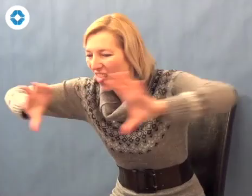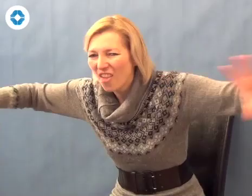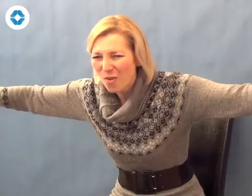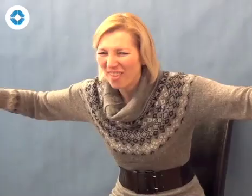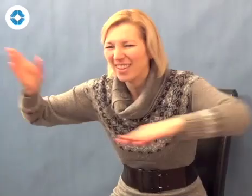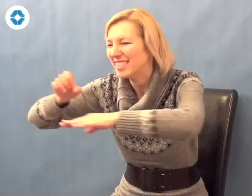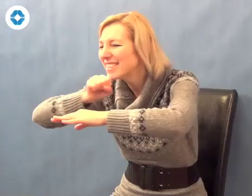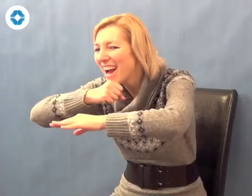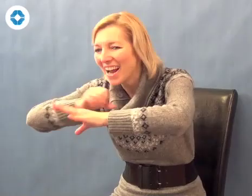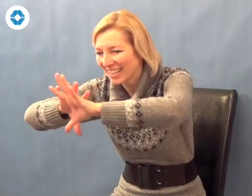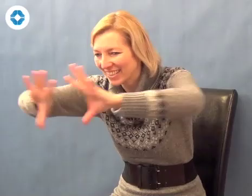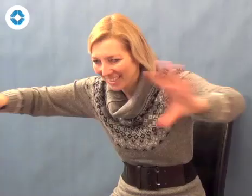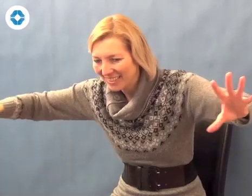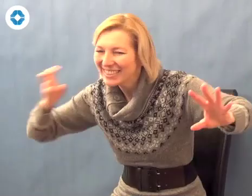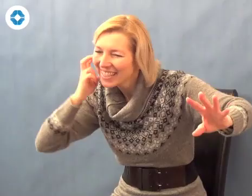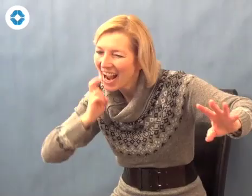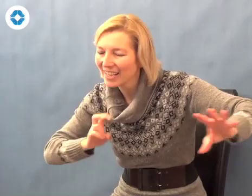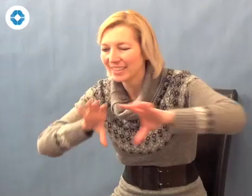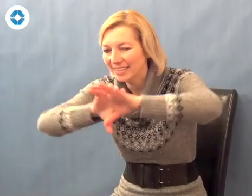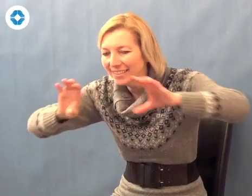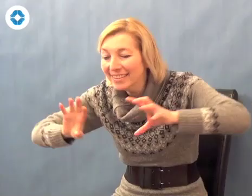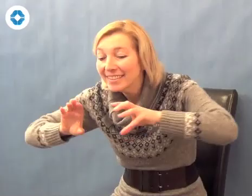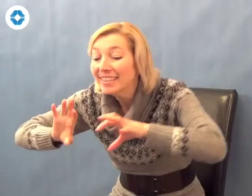Stare leżące drzewo.